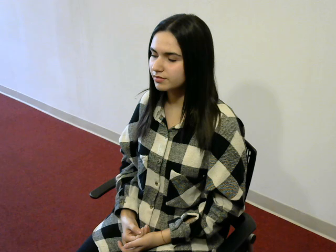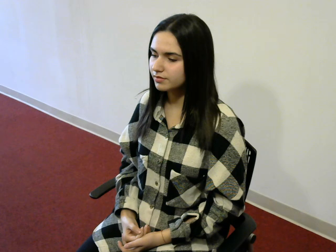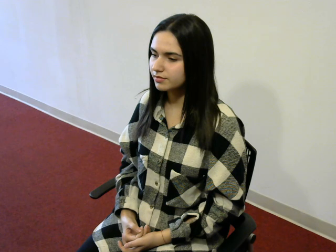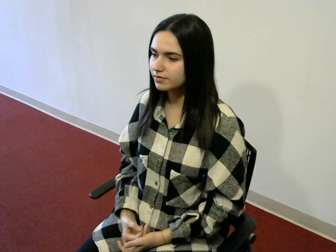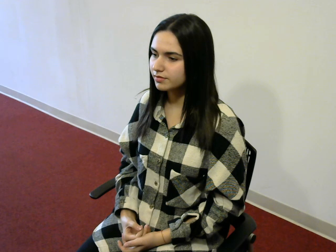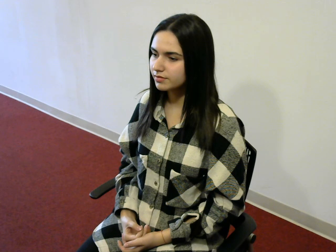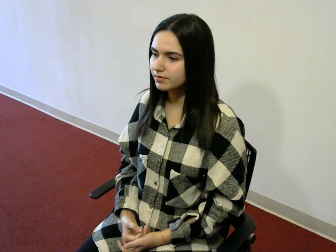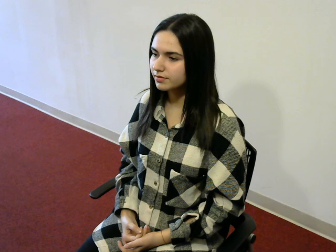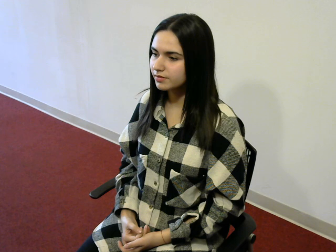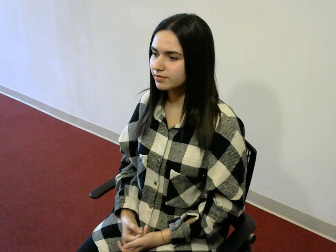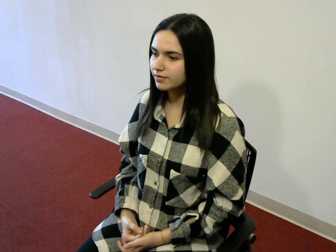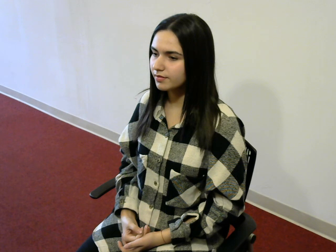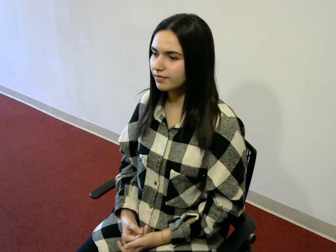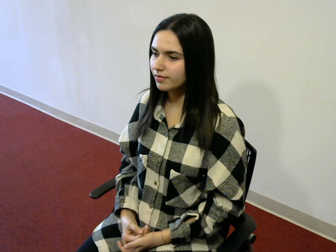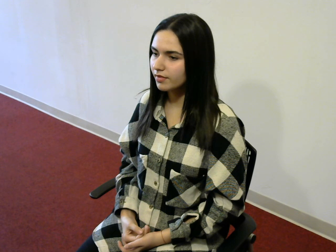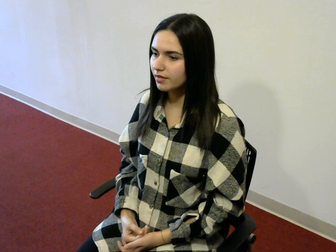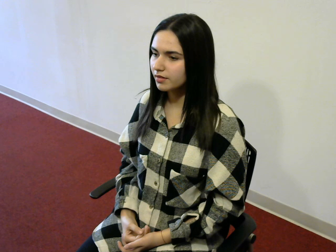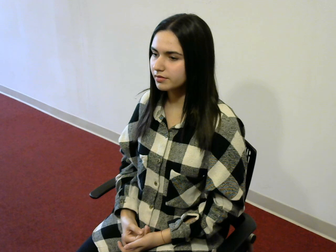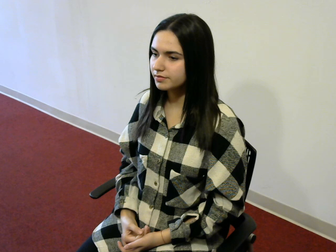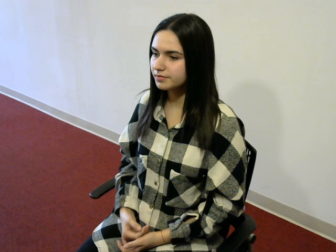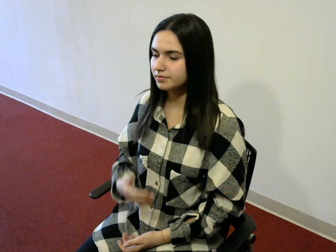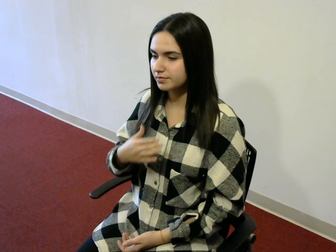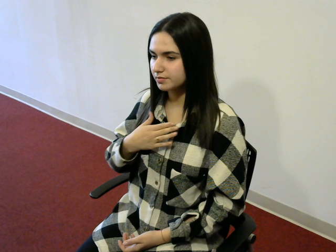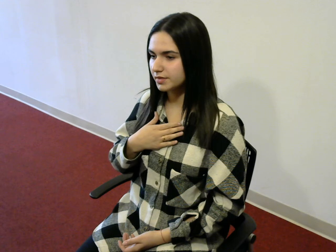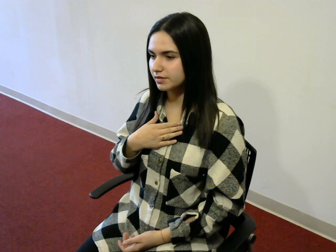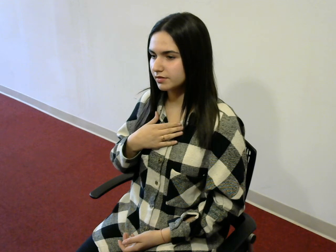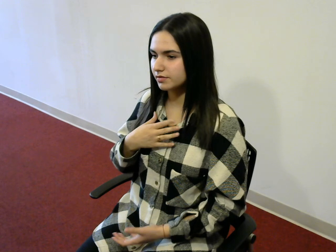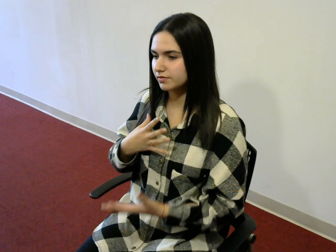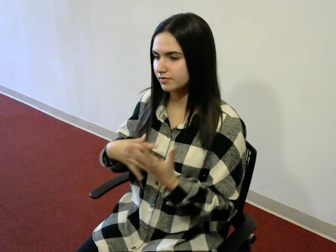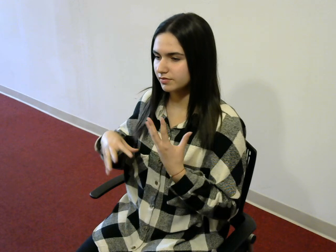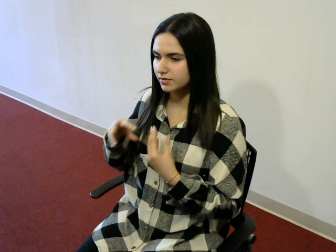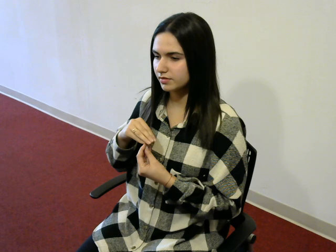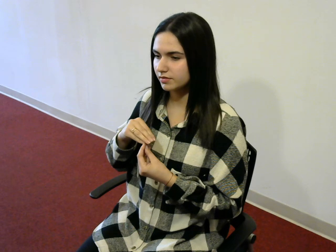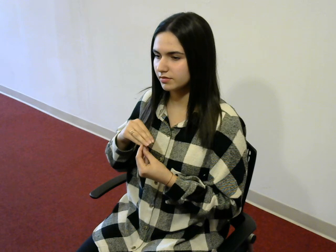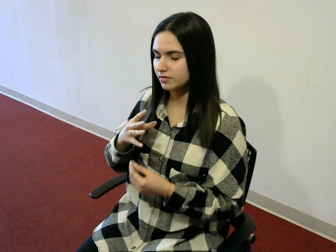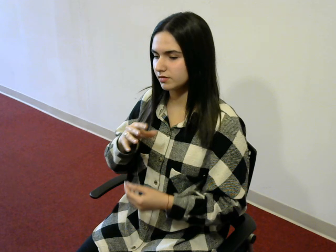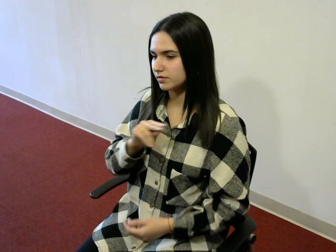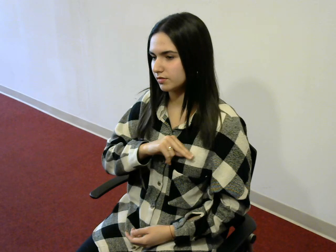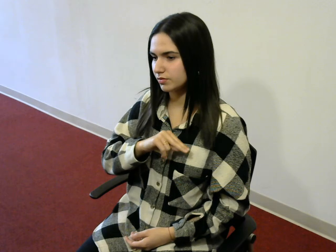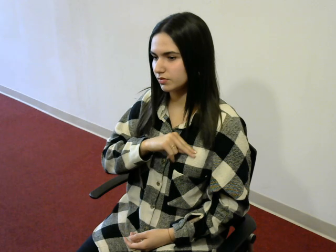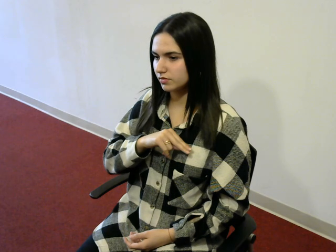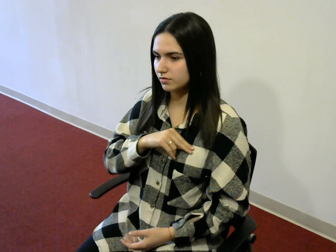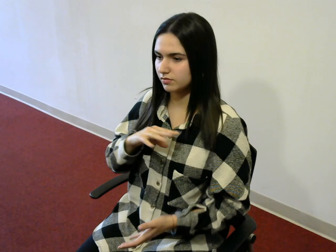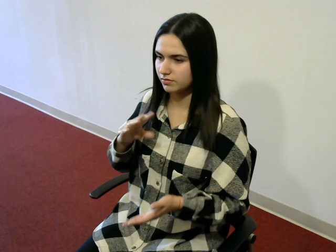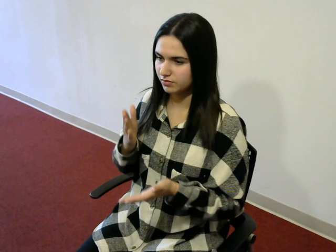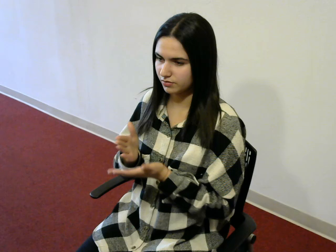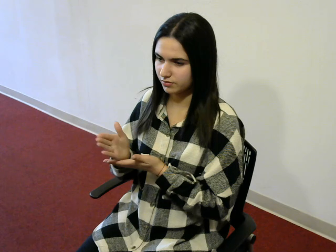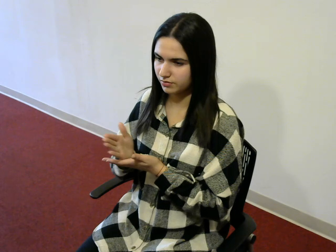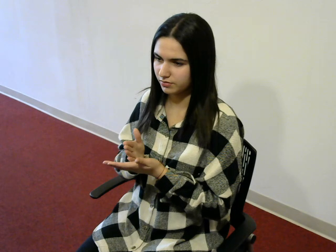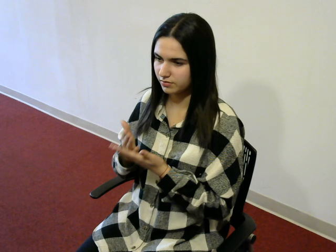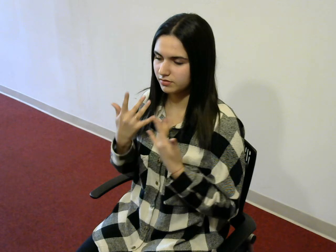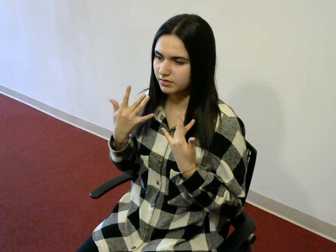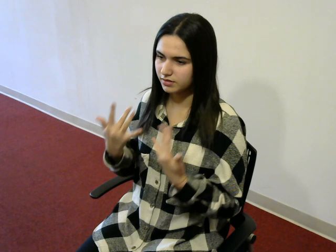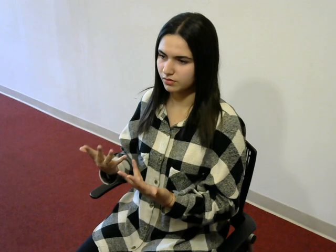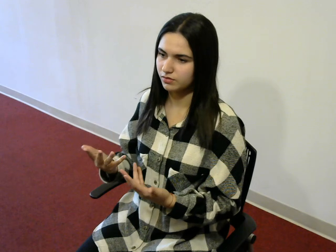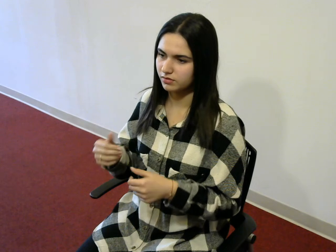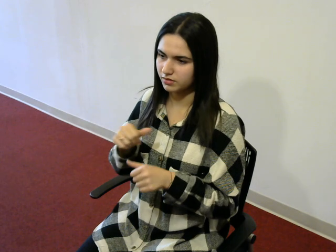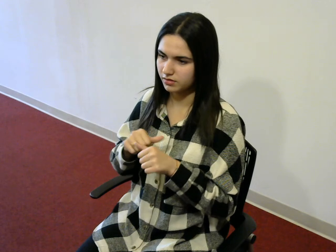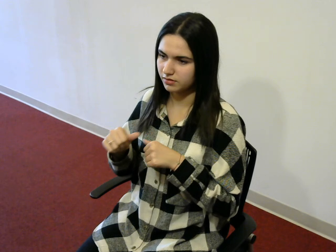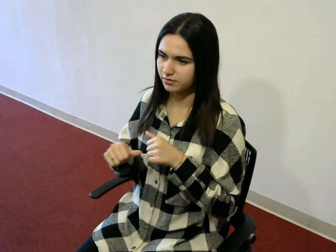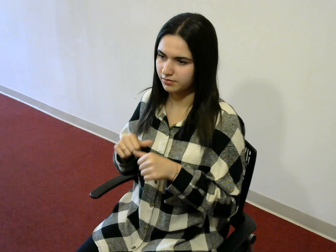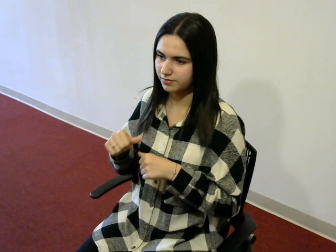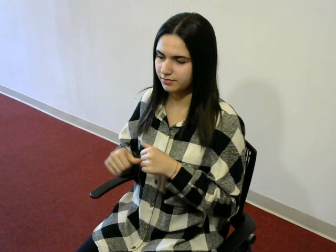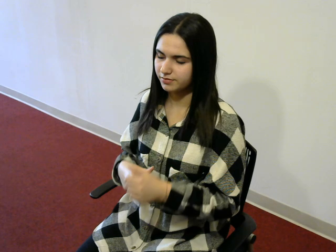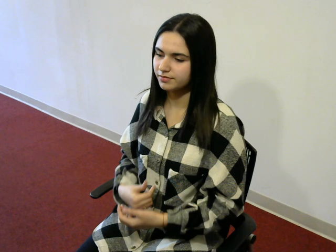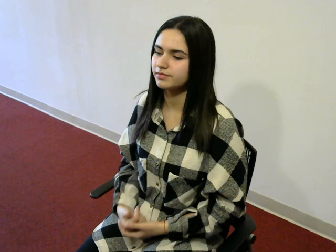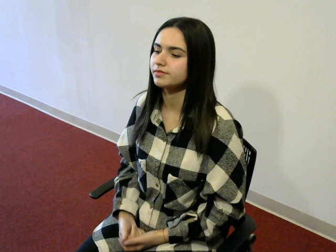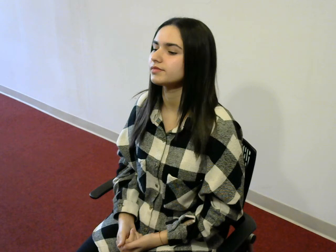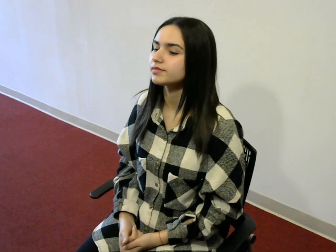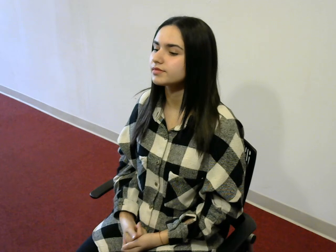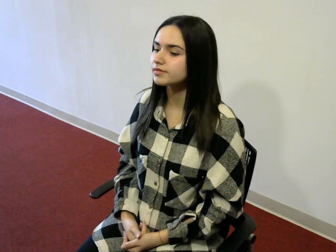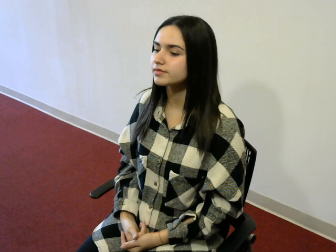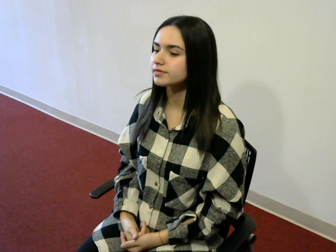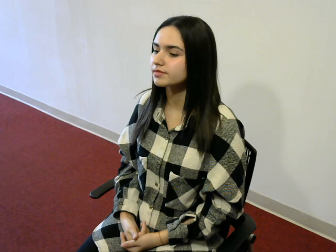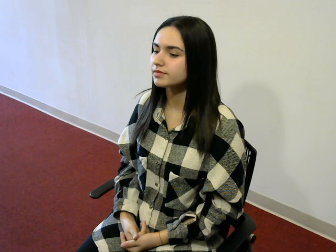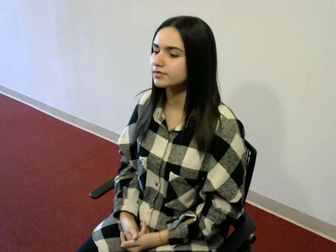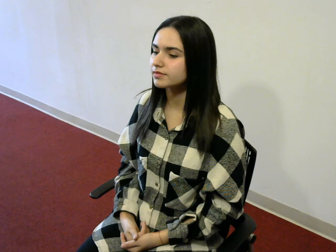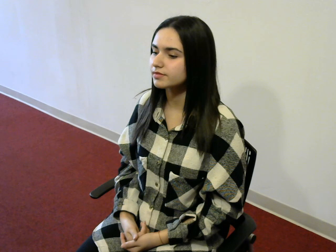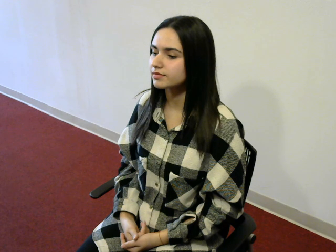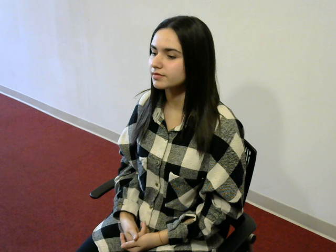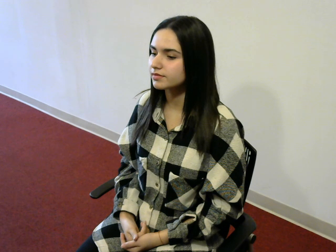Mənim ümumi iş stajım neçə ildir?